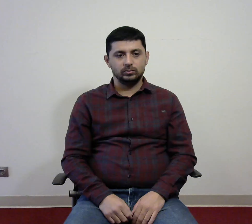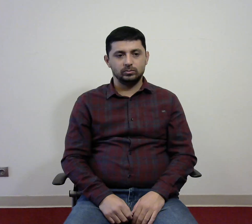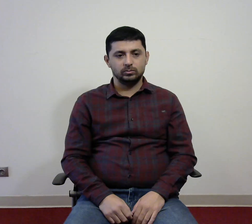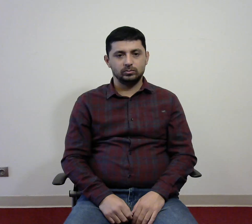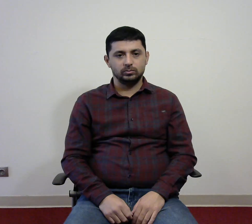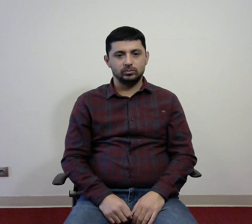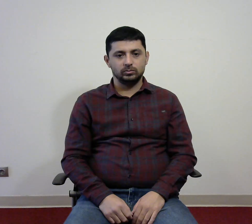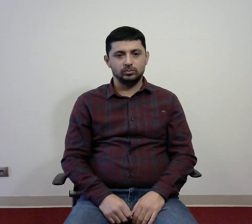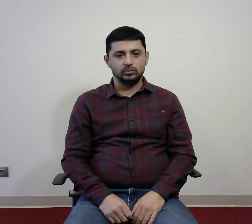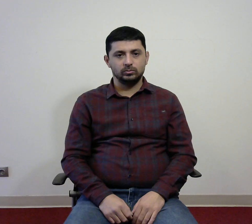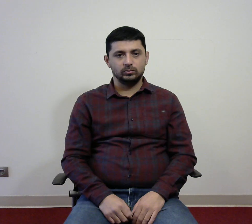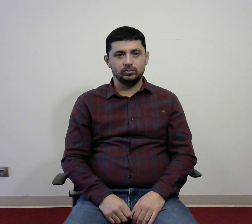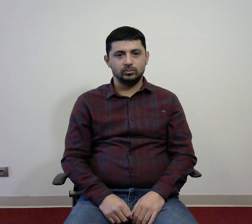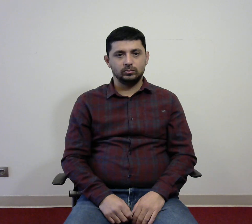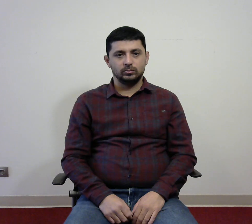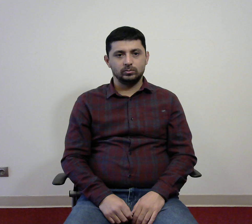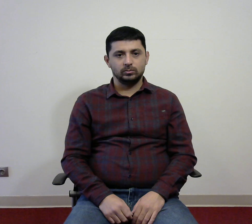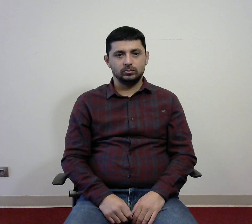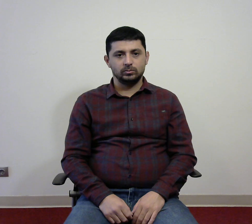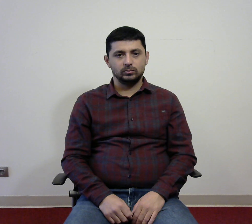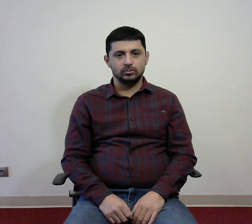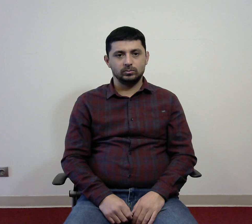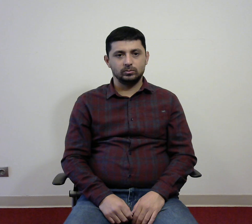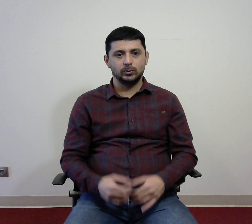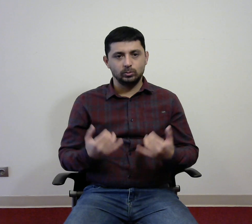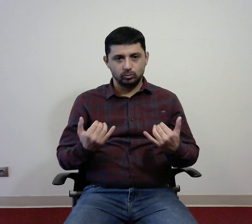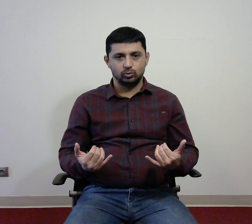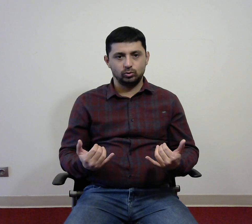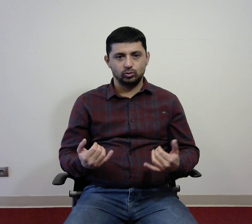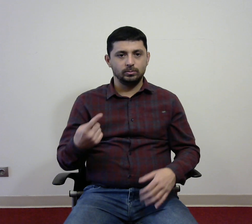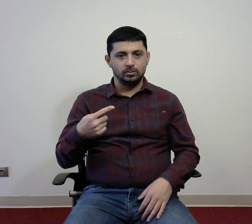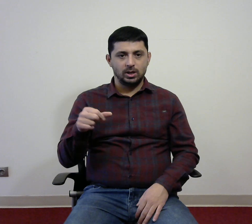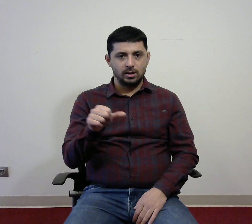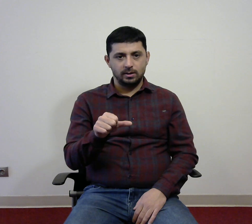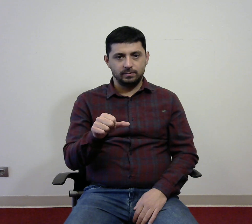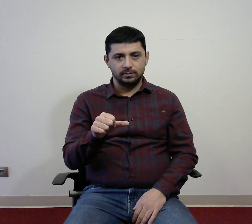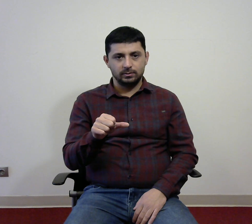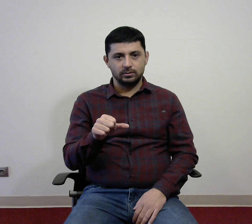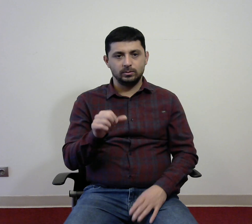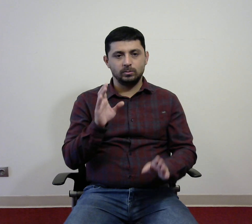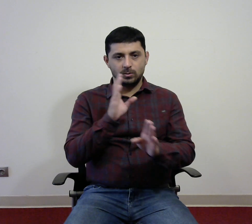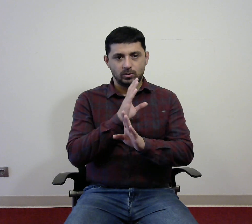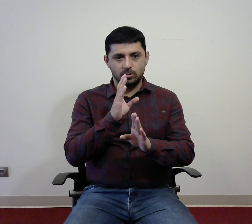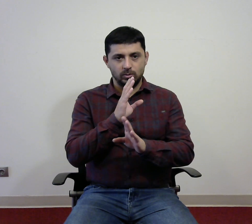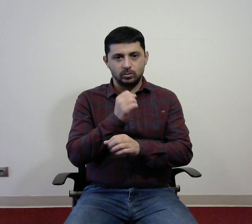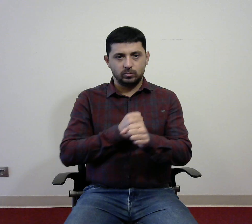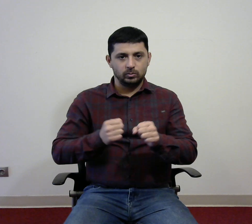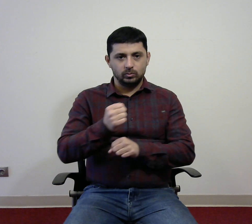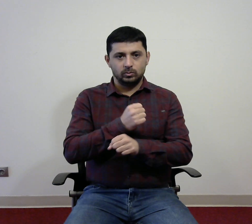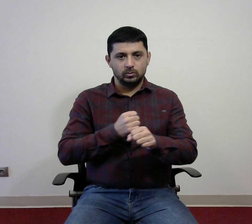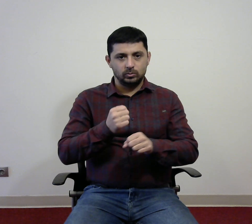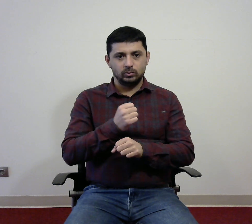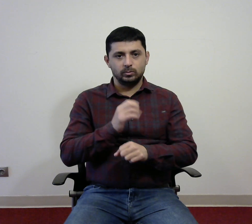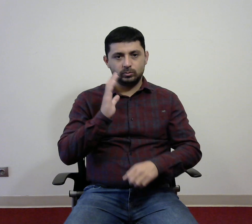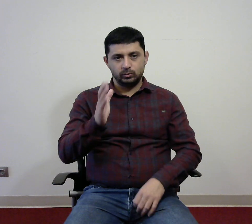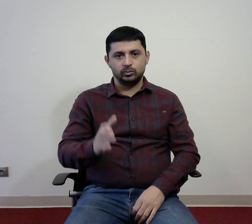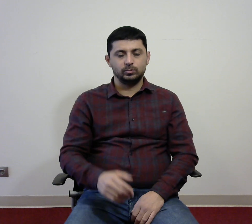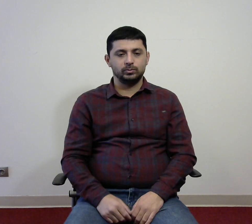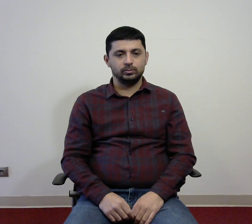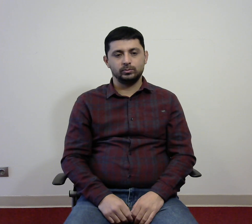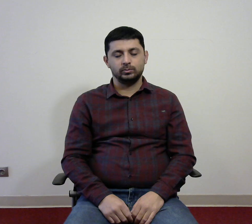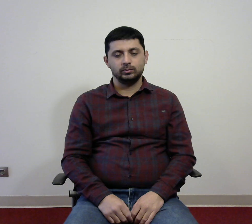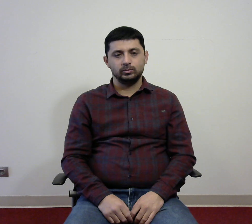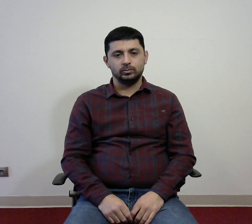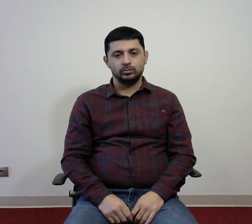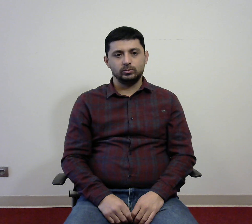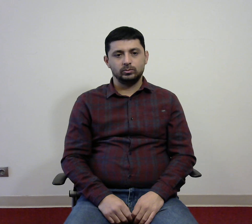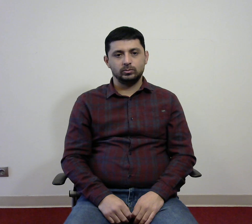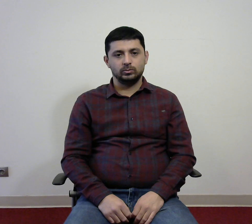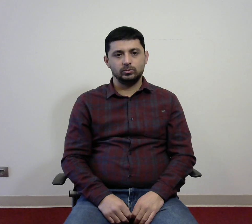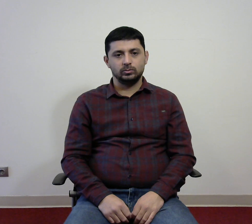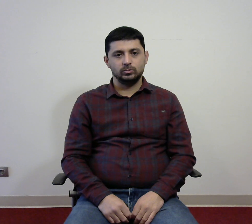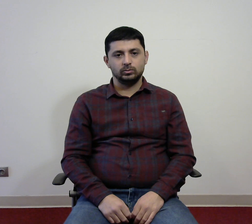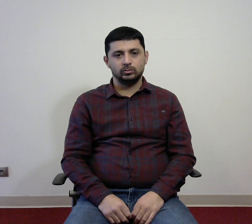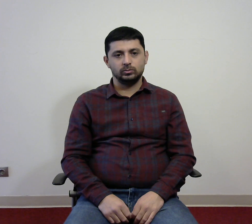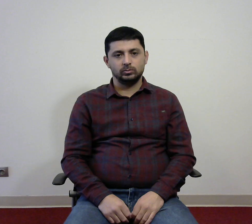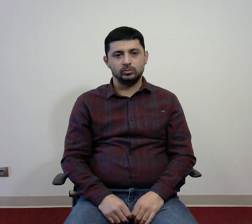Bu həftə hava küləkli olacaq